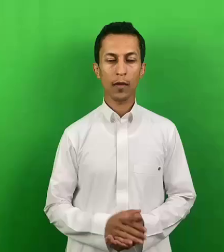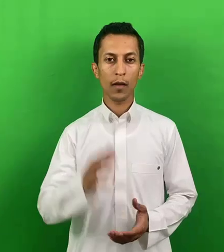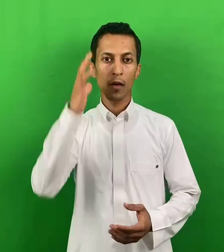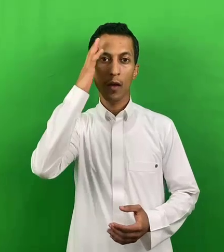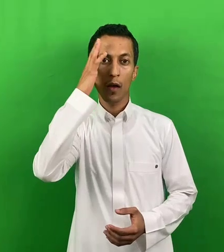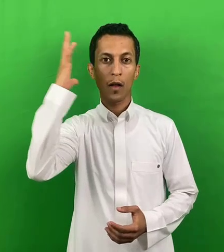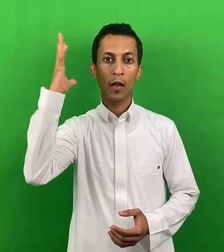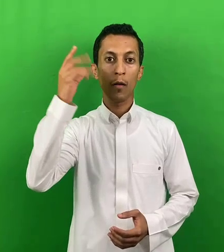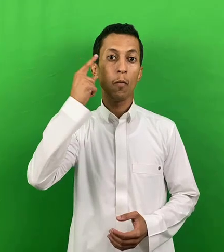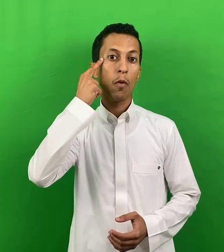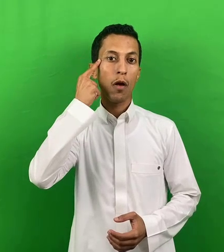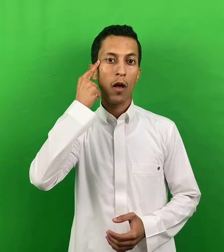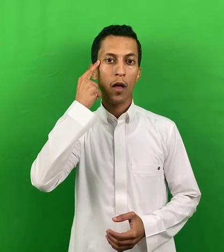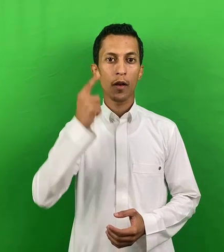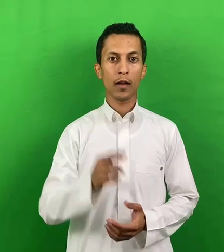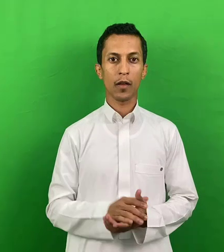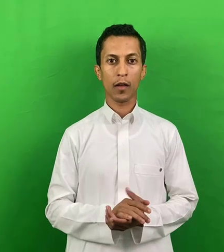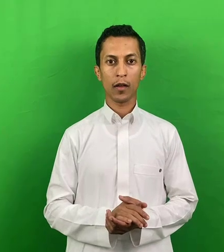البخاري